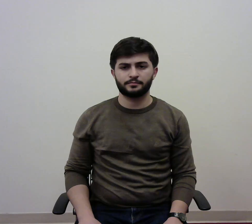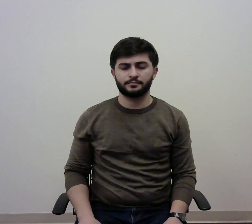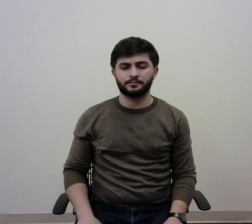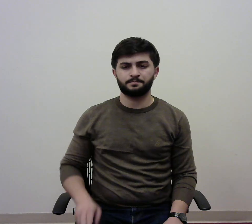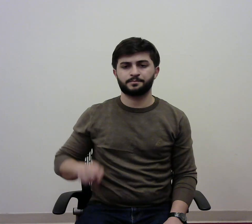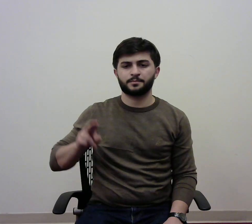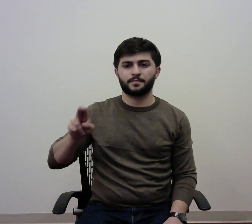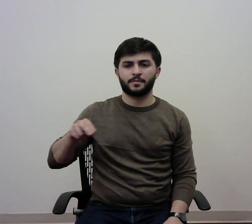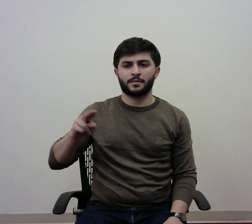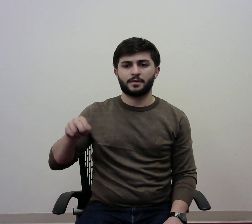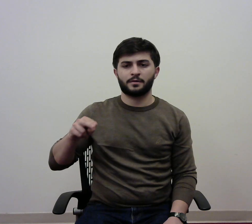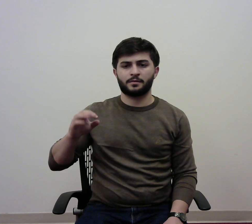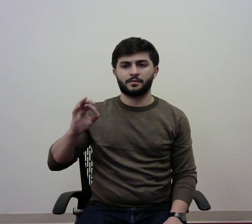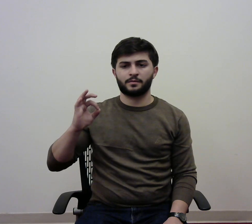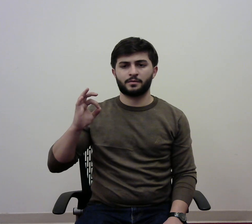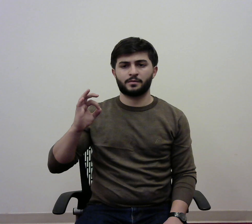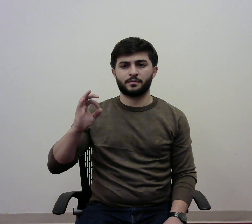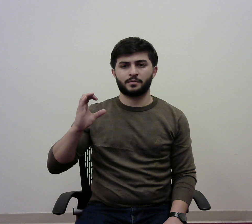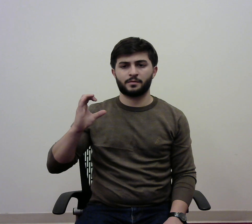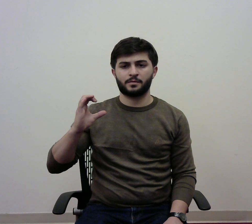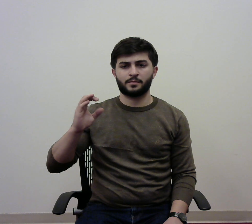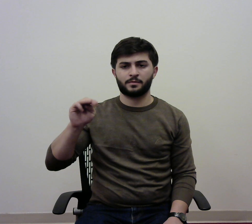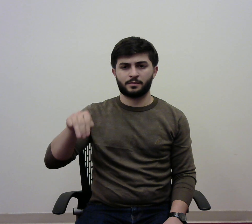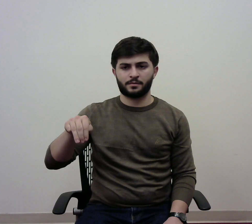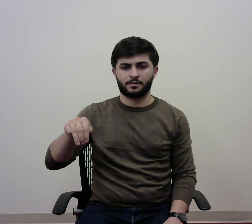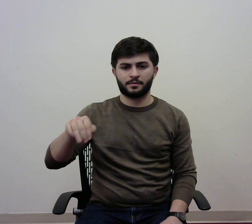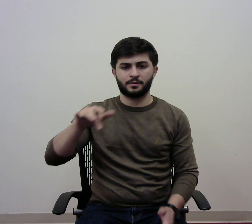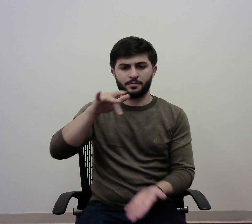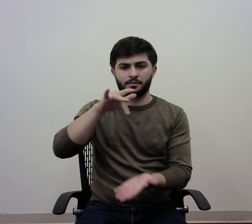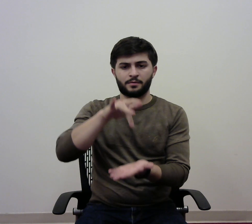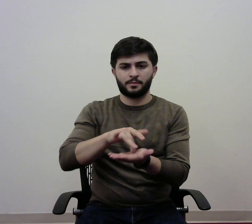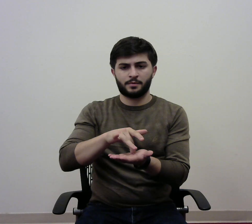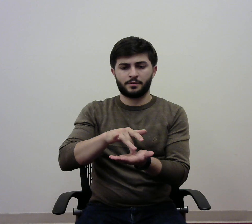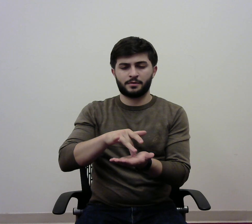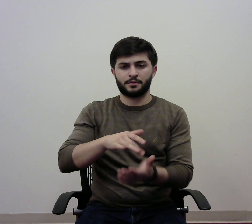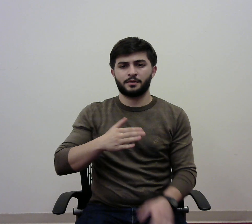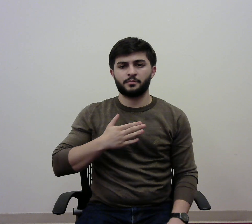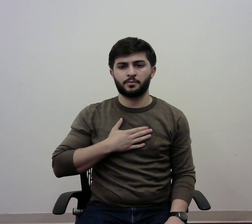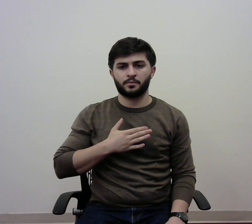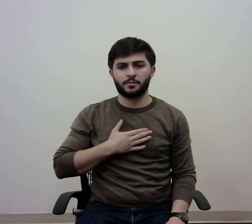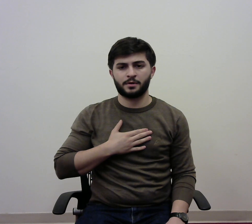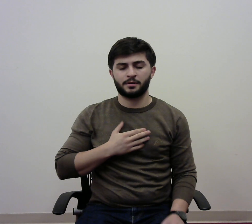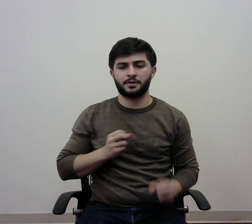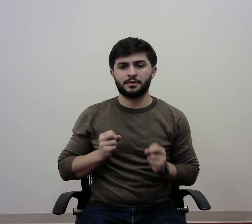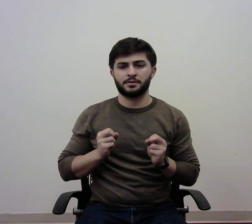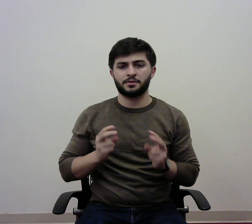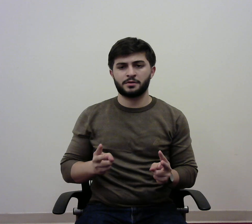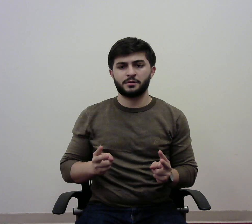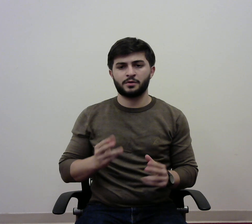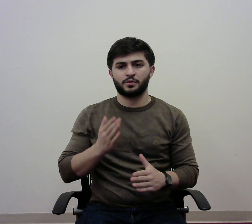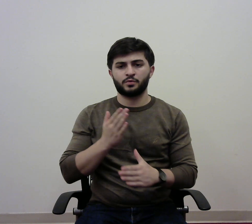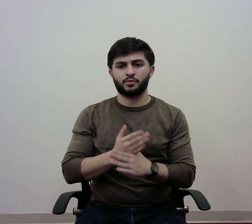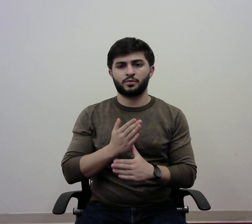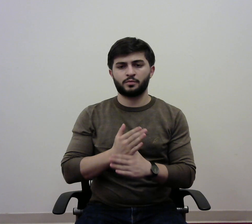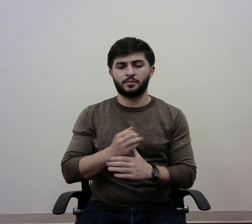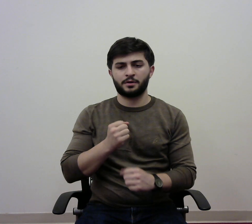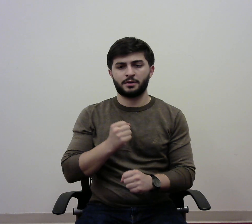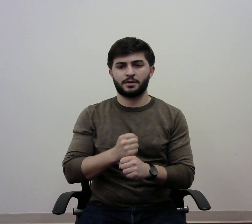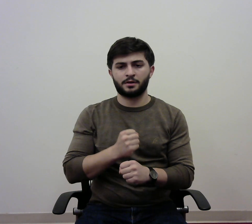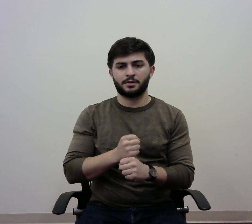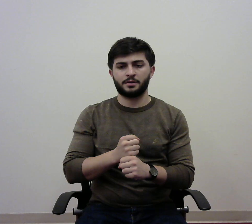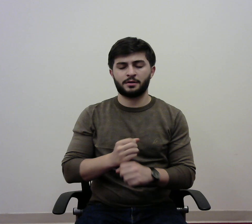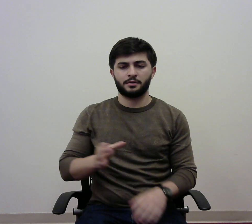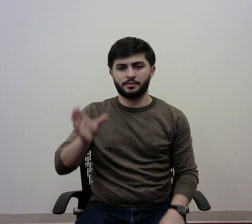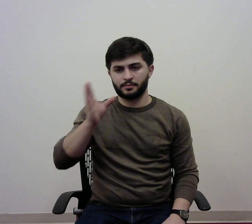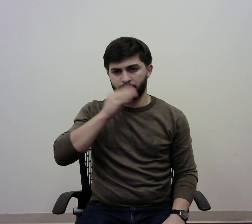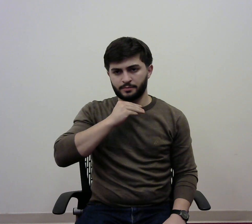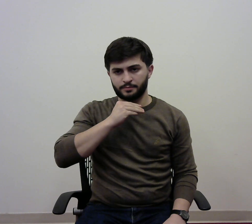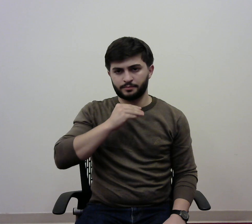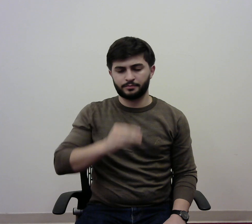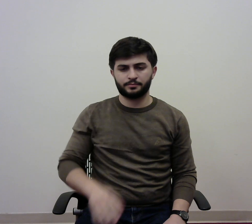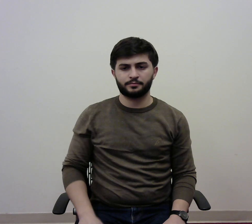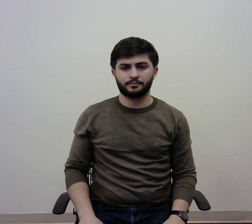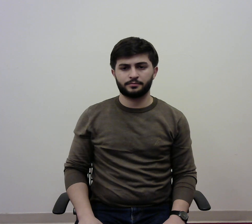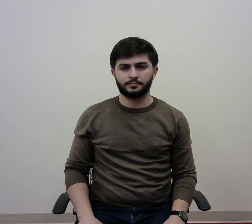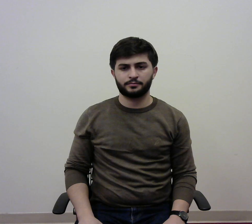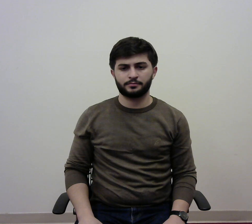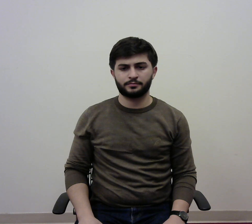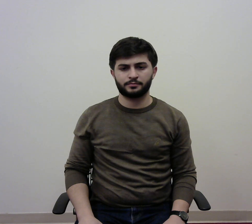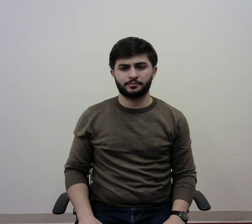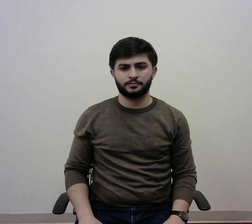DOST Mərkəzləri mənə necə kömək edə bilər?